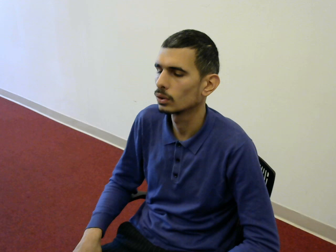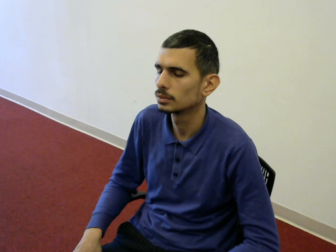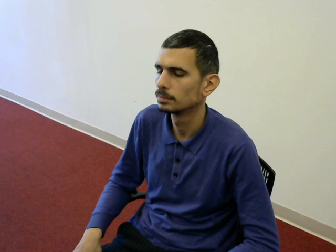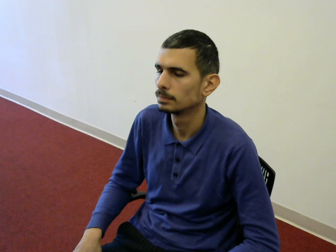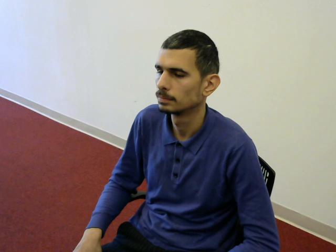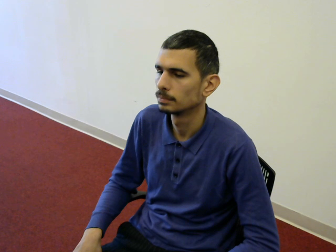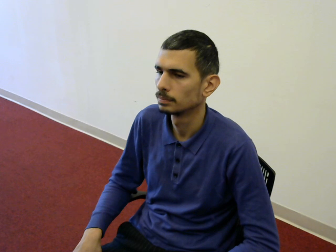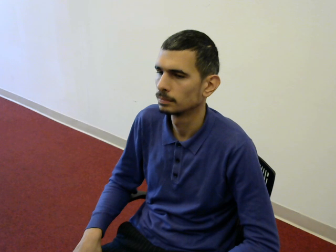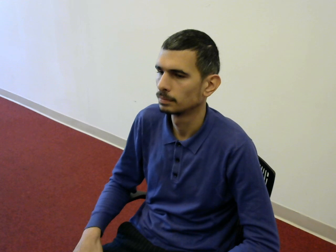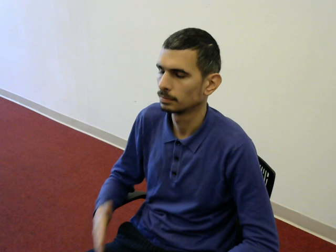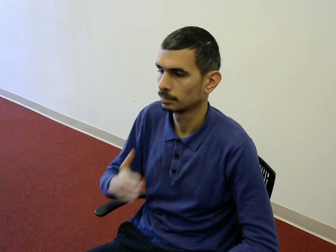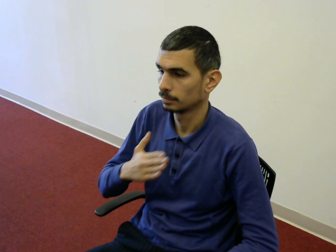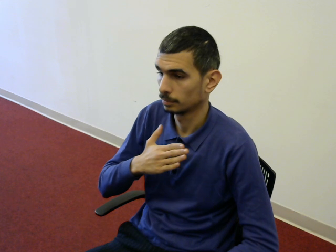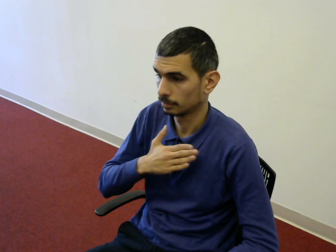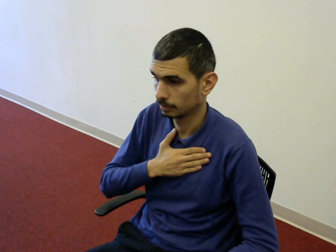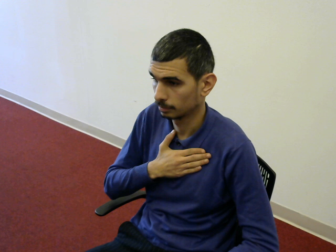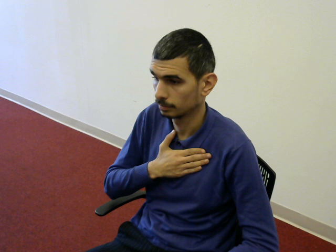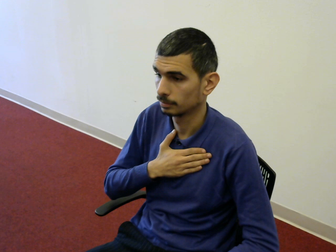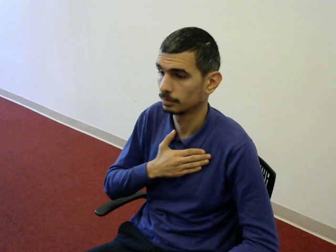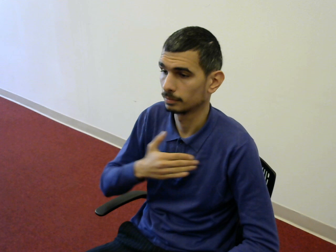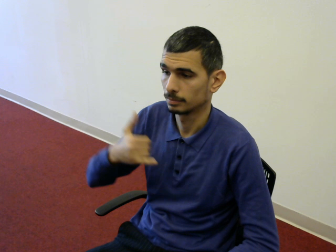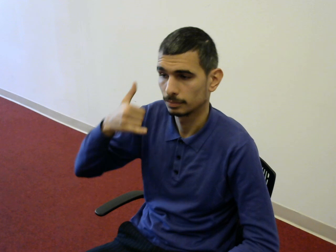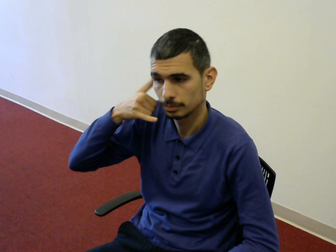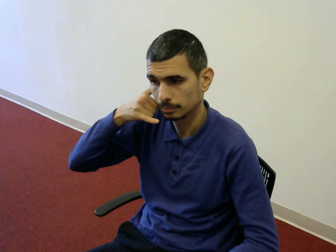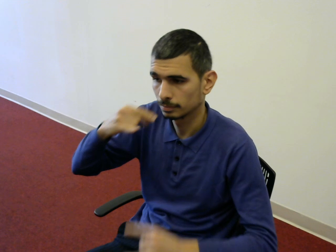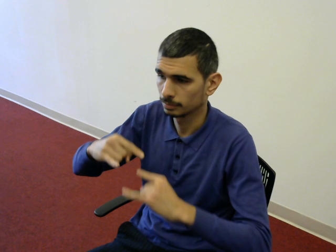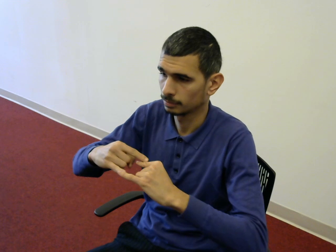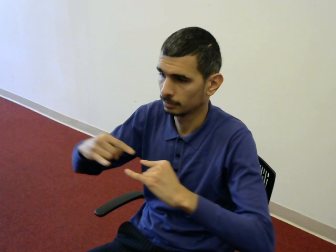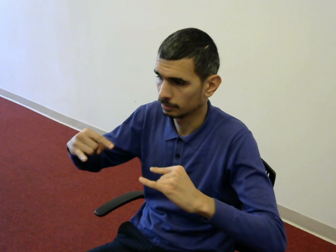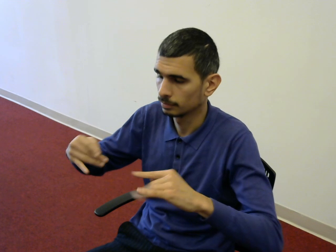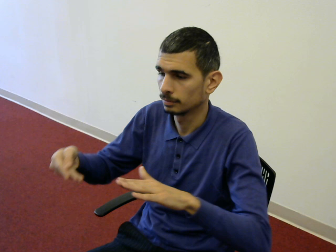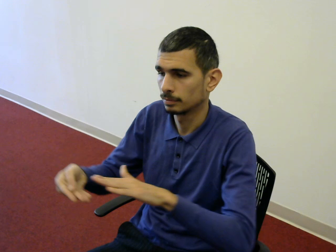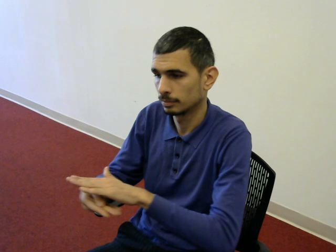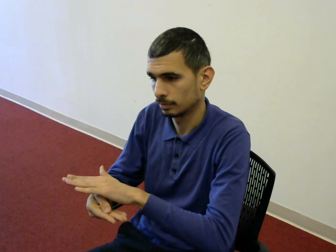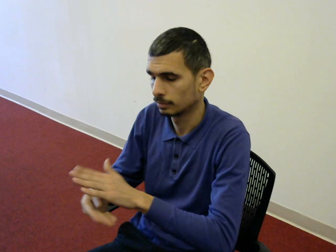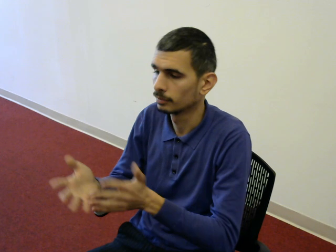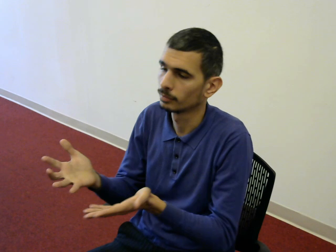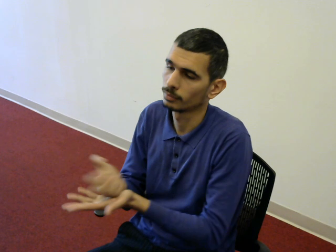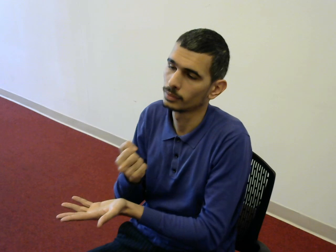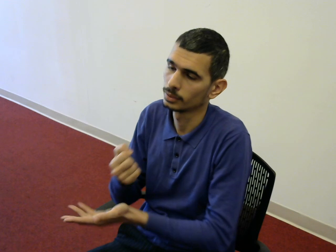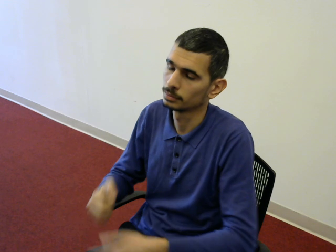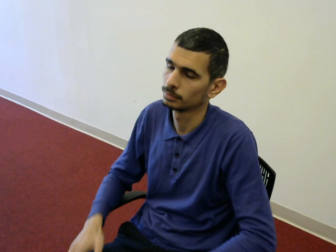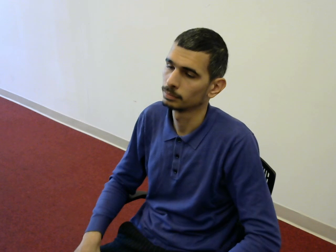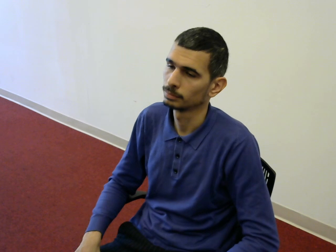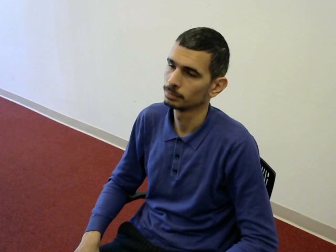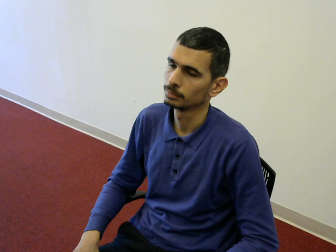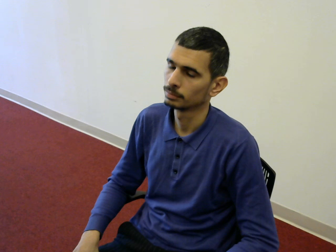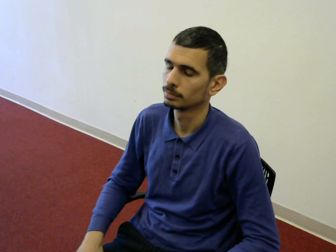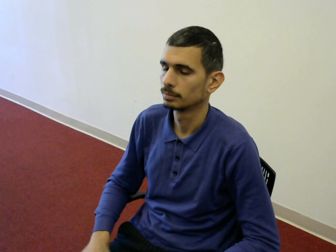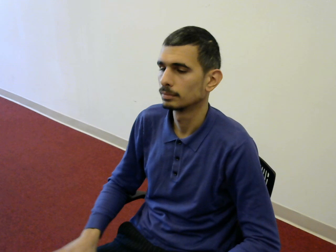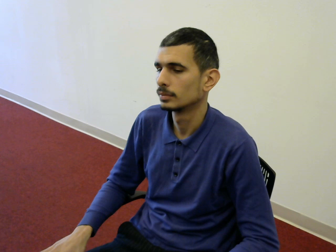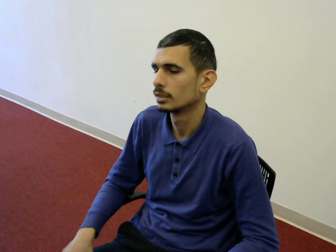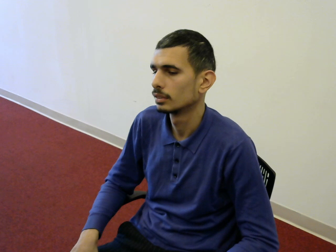Mən telefonumu stolun altından tapdım